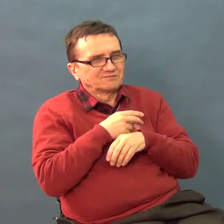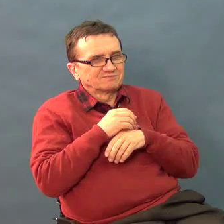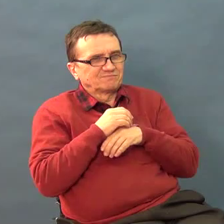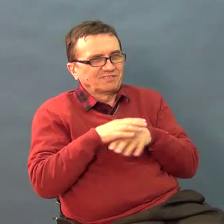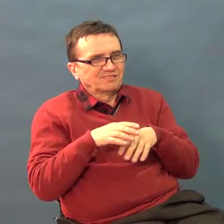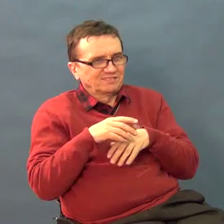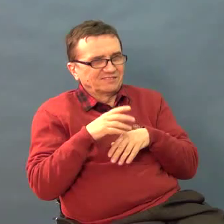Dobra.